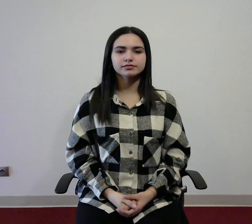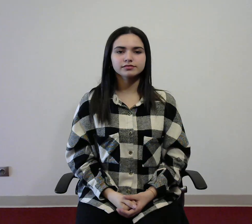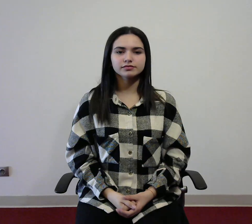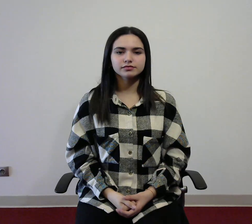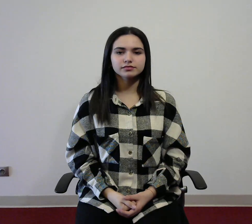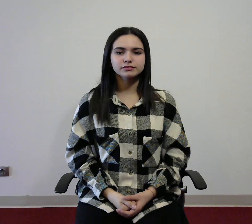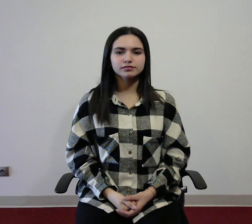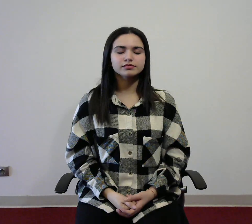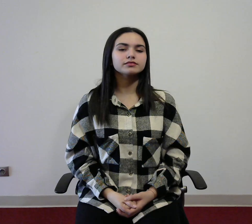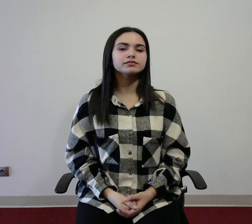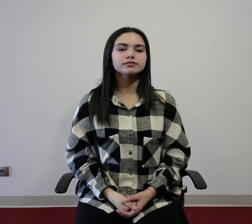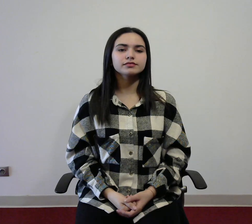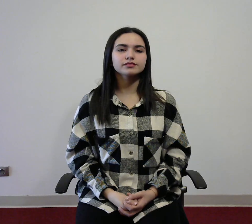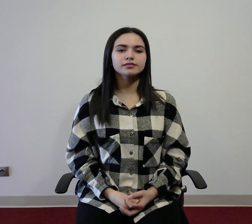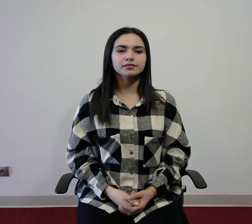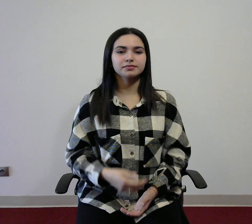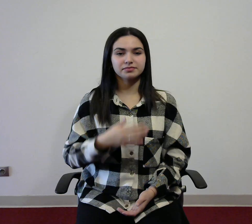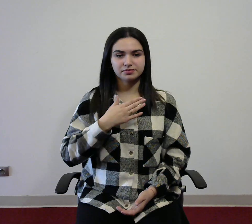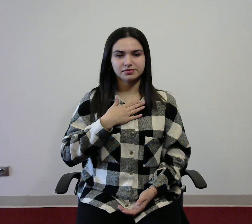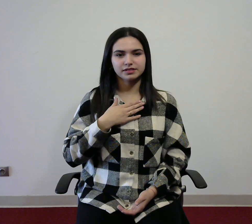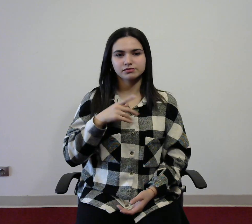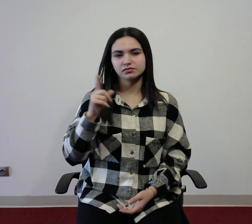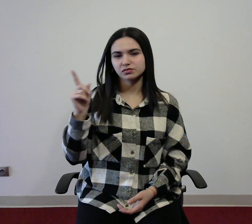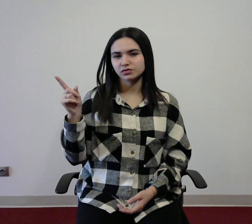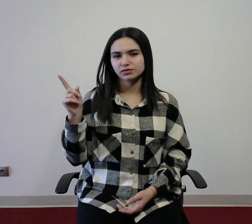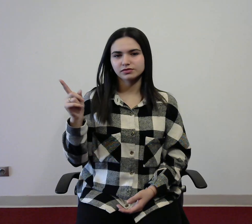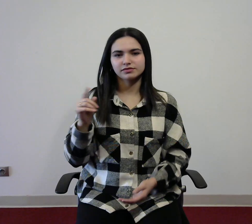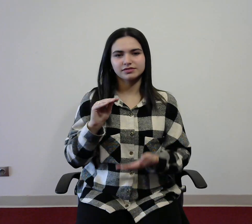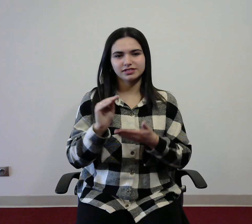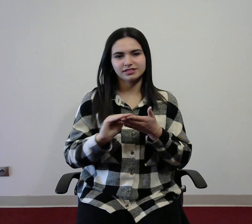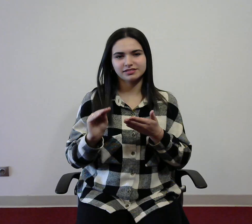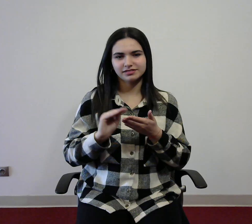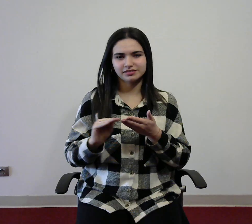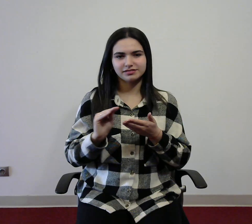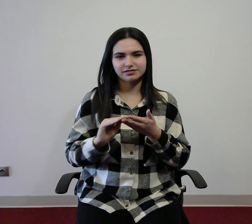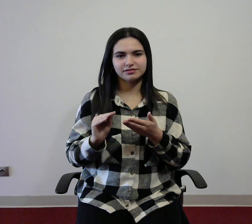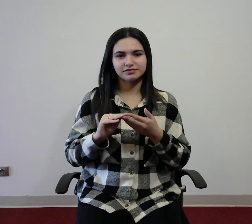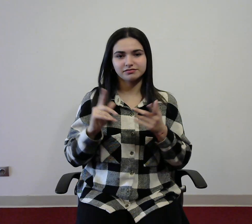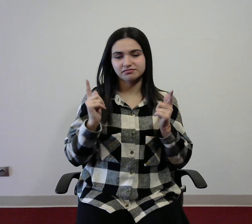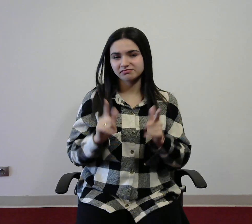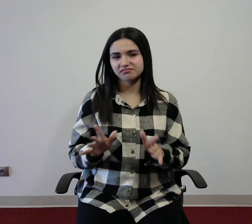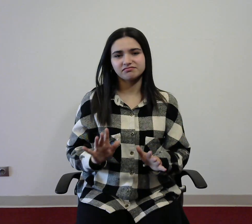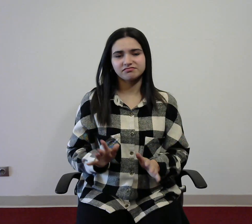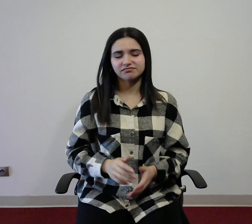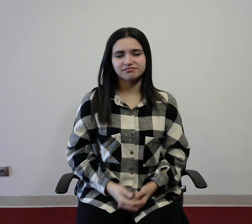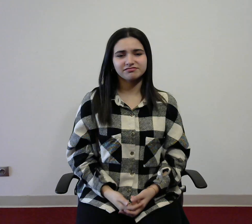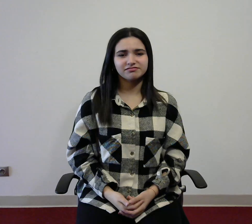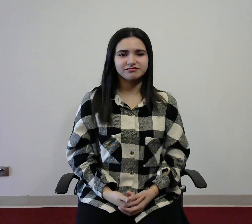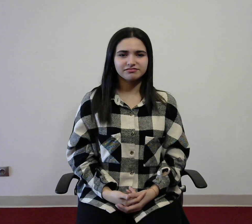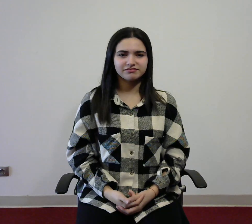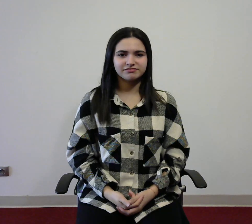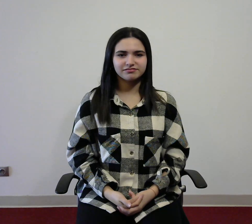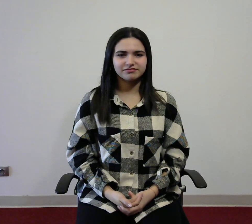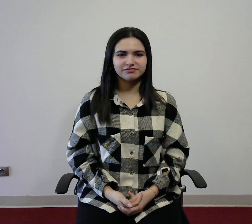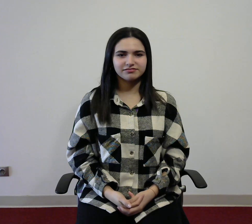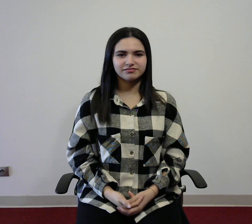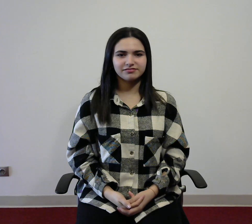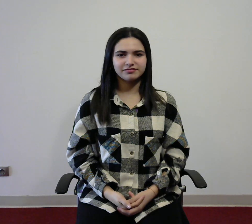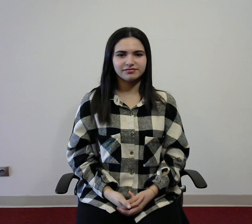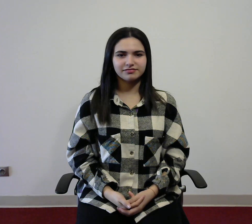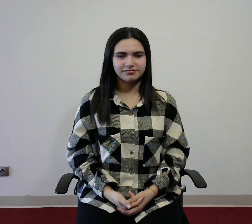Mən onun yazdıqları ilə razı deyiləm